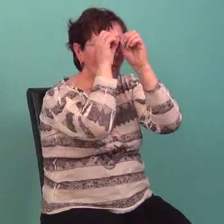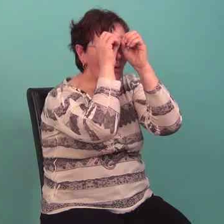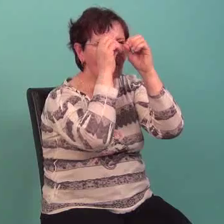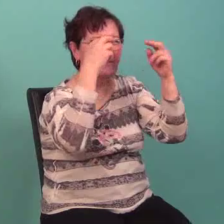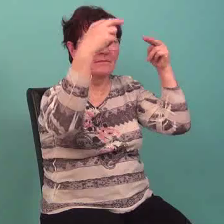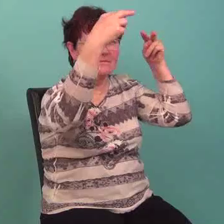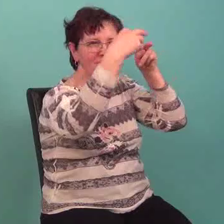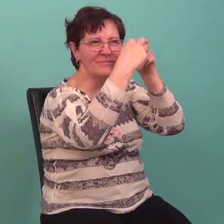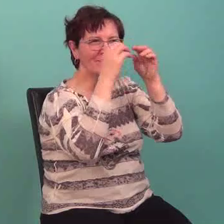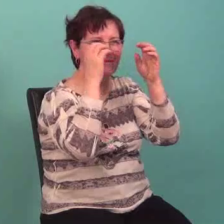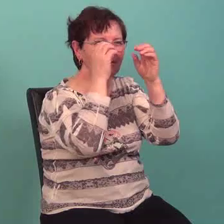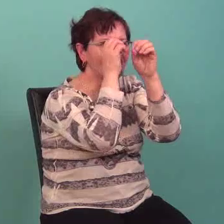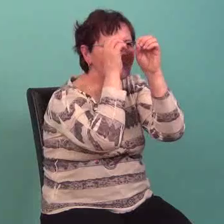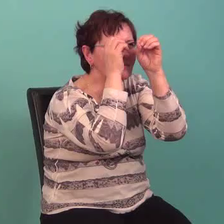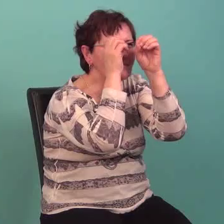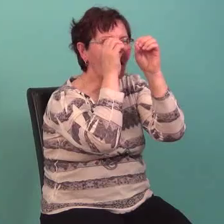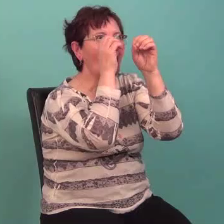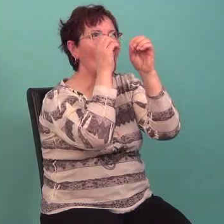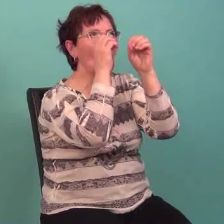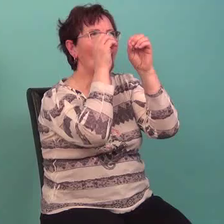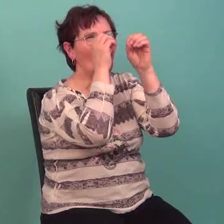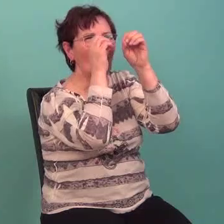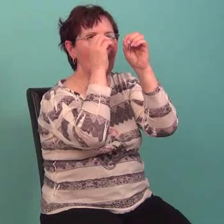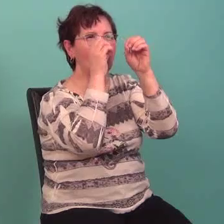Patrzą na siebie nawzajem przez lornetki.